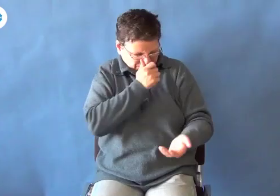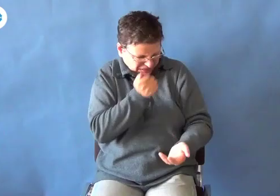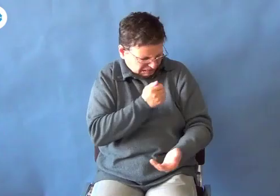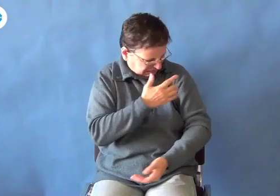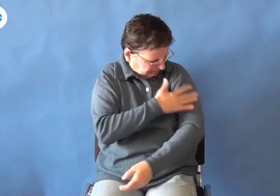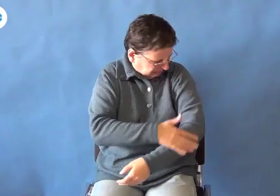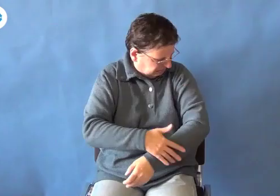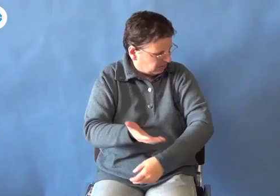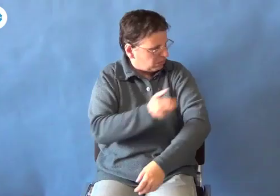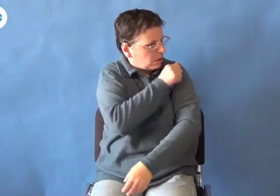Przecież będzie śmierdział.